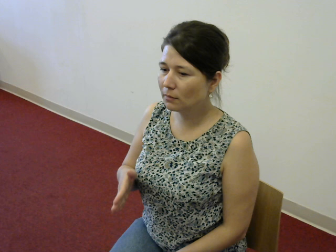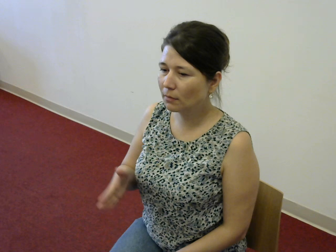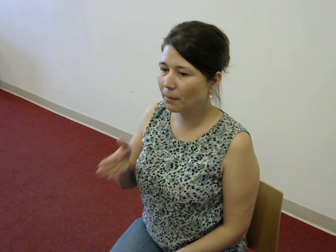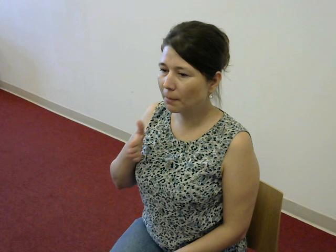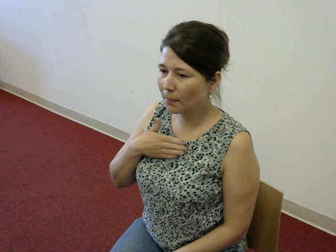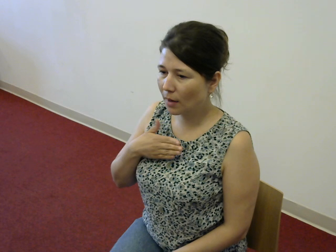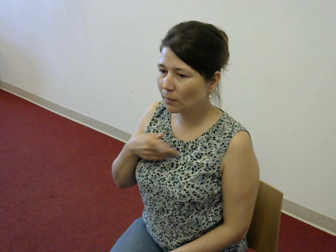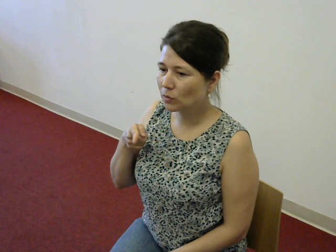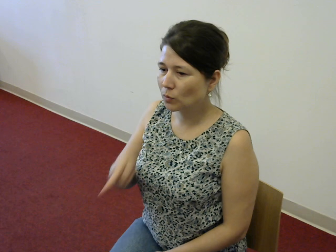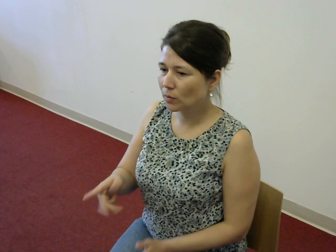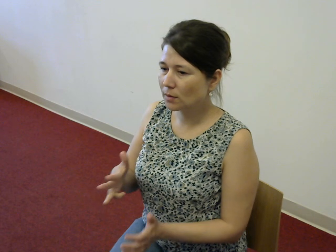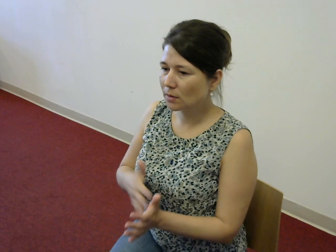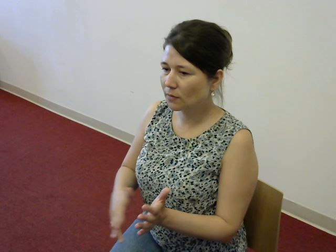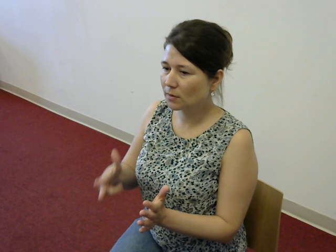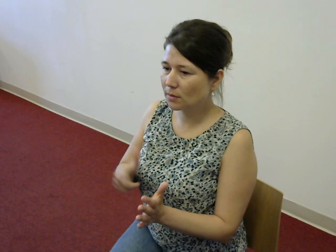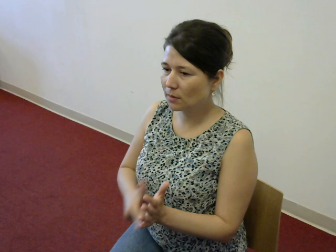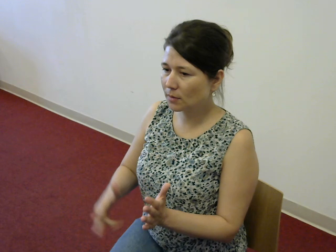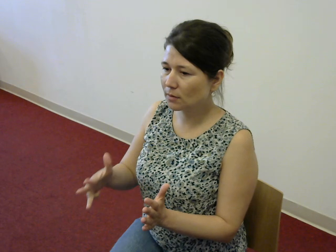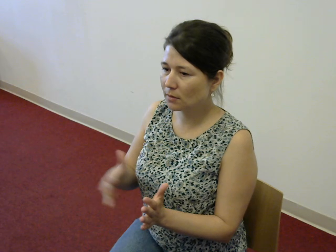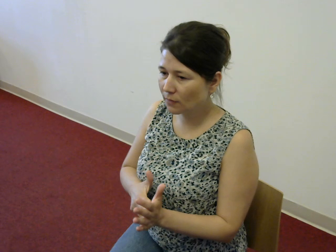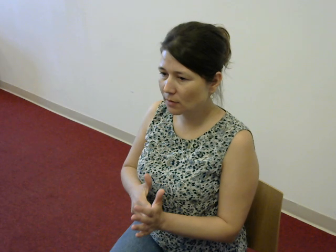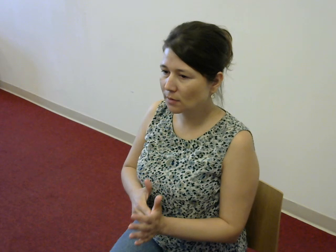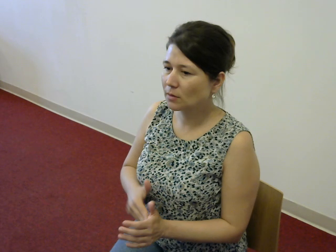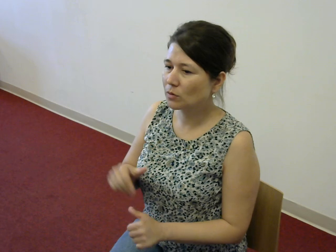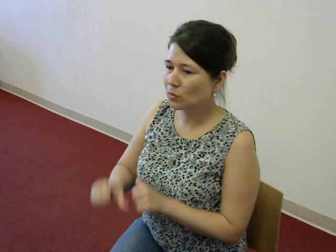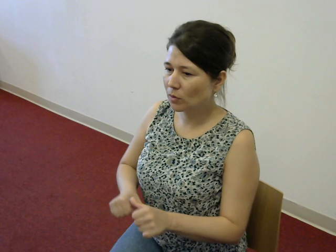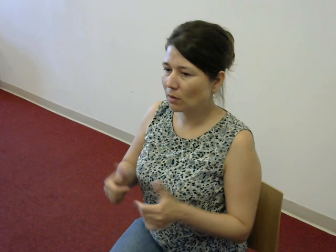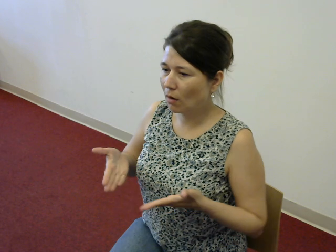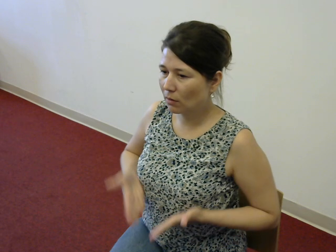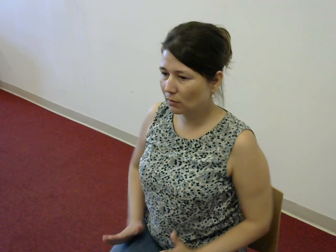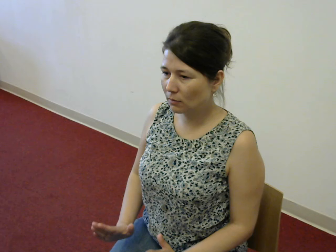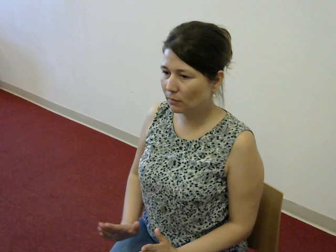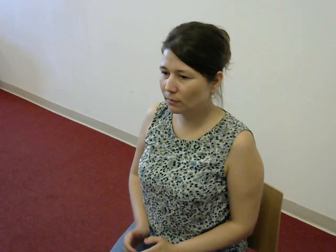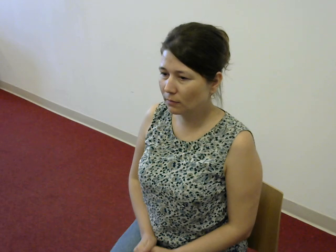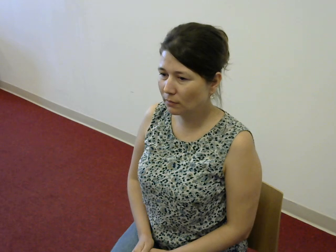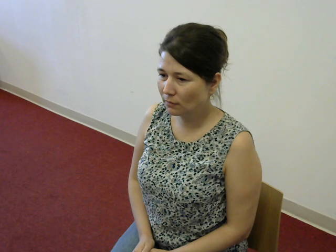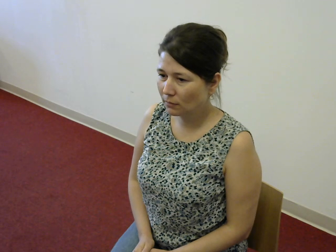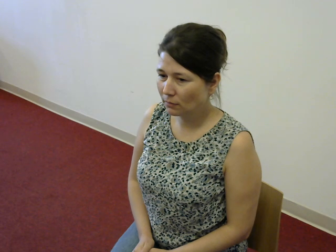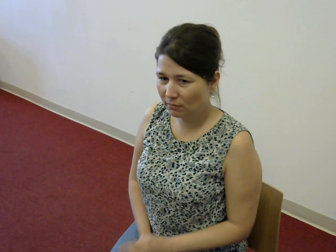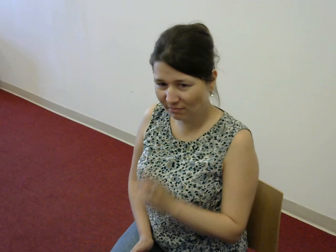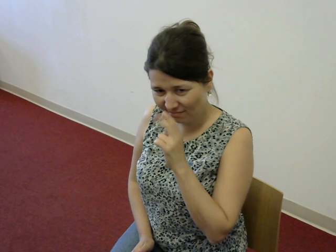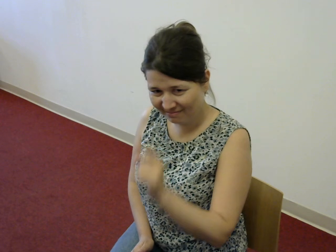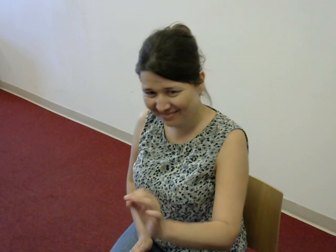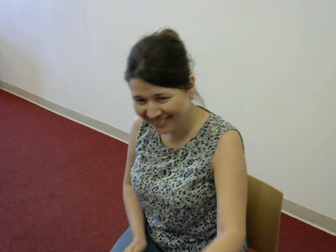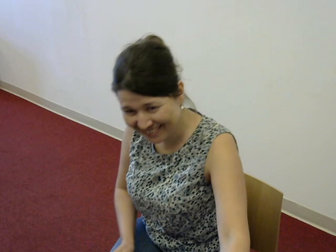Mən 1979-cu ildə anadan olmuşam